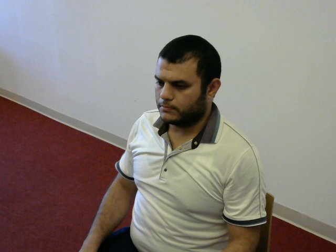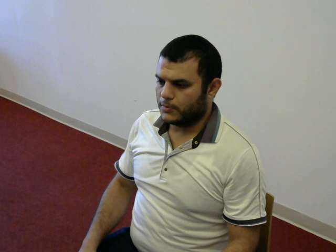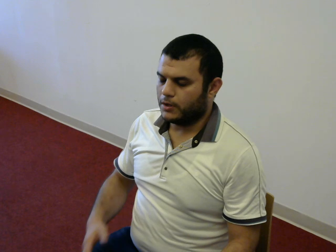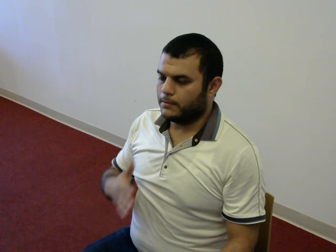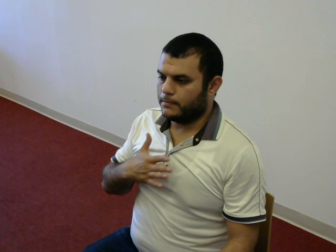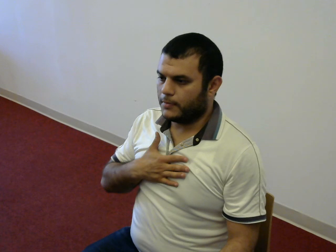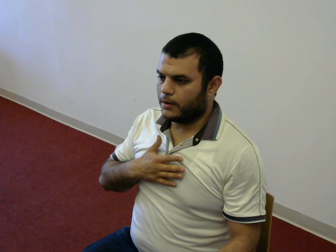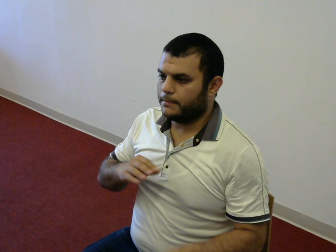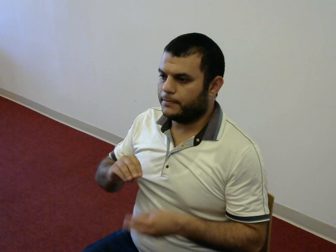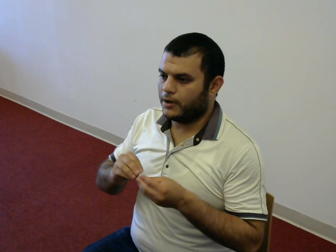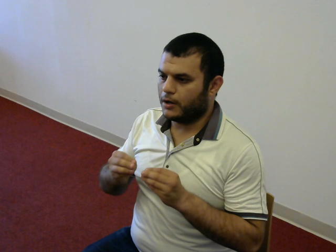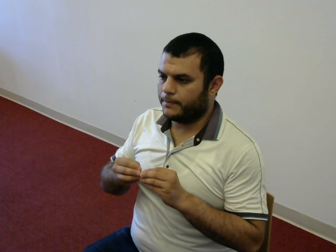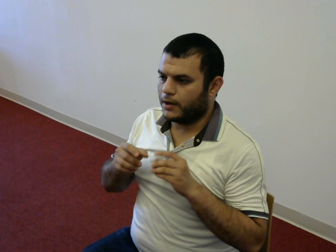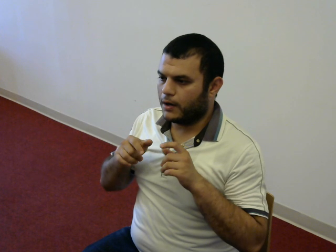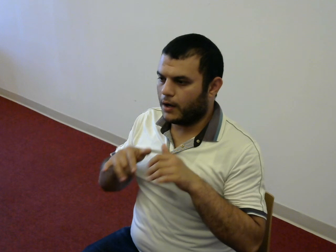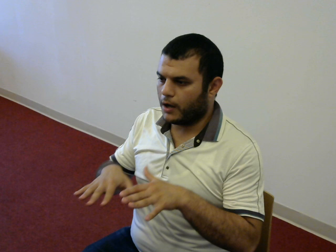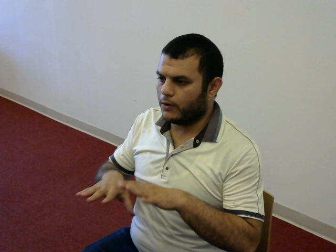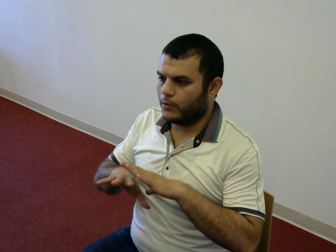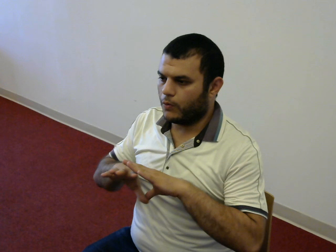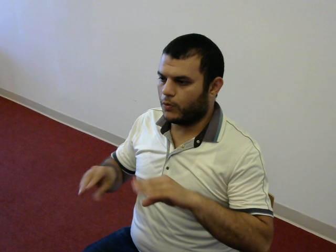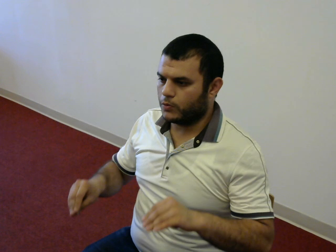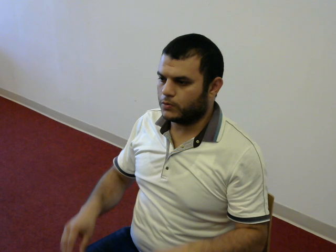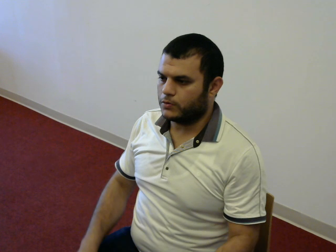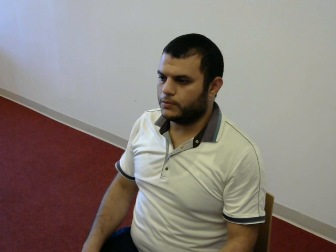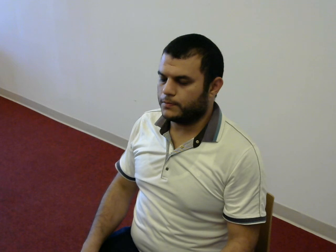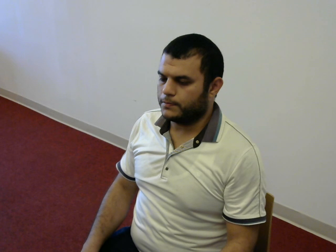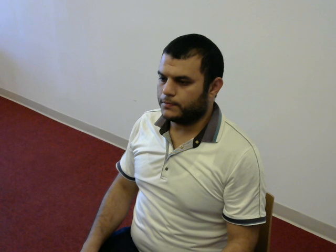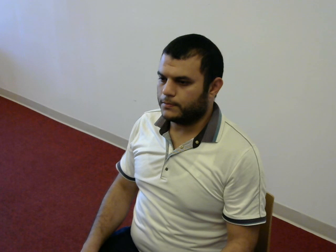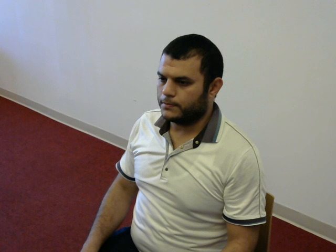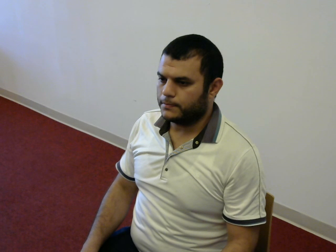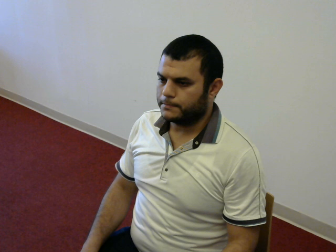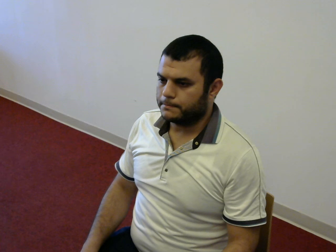Mənim problemim həll olundu